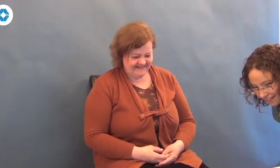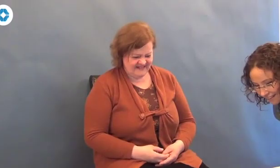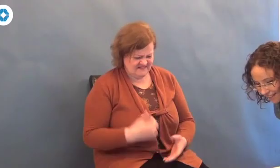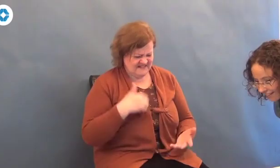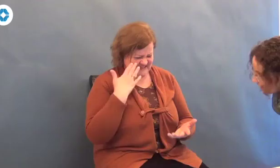Wiem.